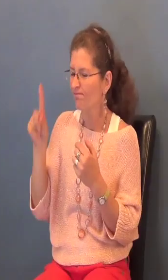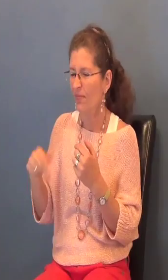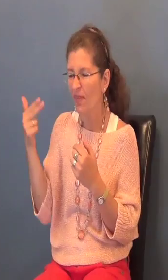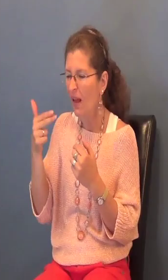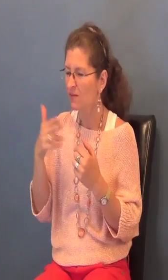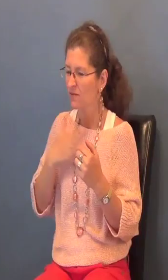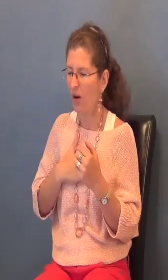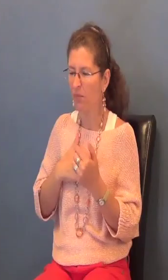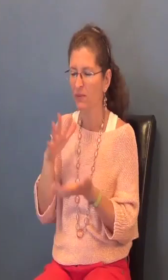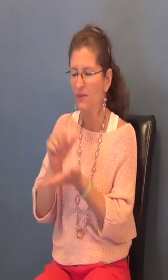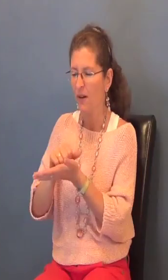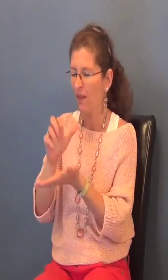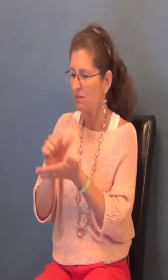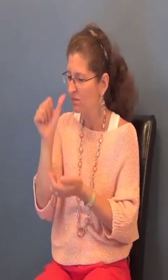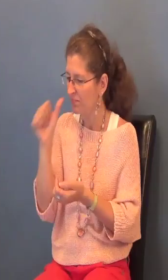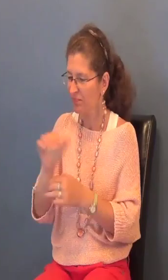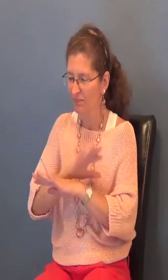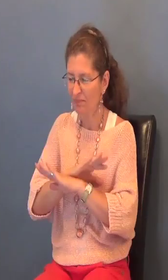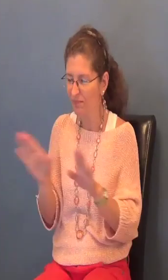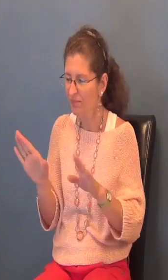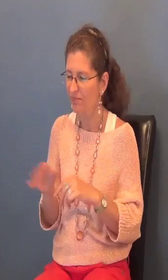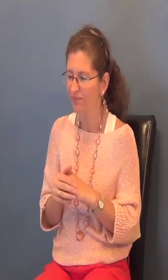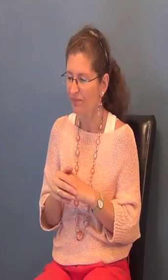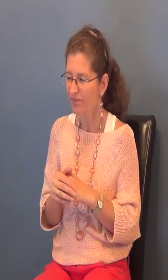W niedziele i w soboty jestem zajęta, nie mogę.